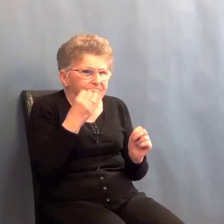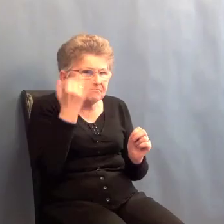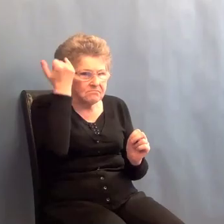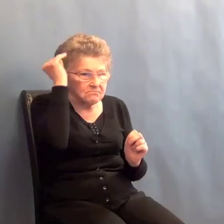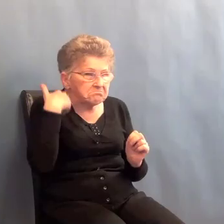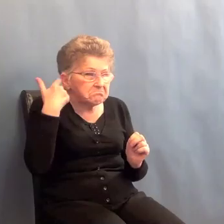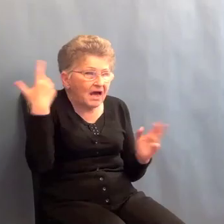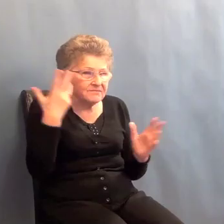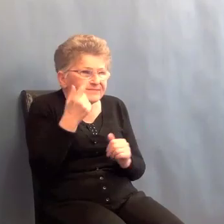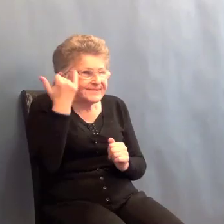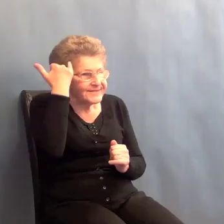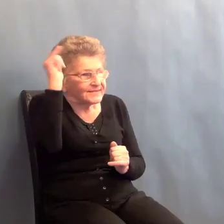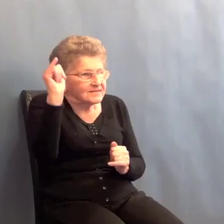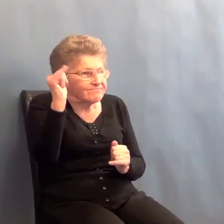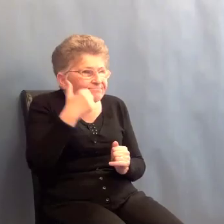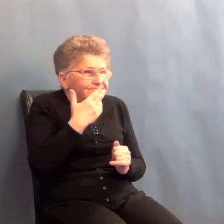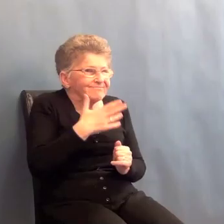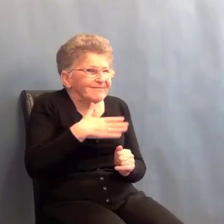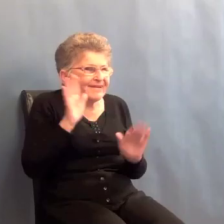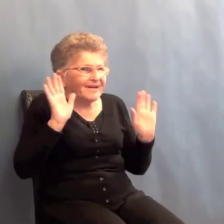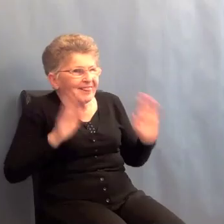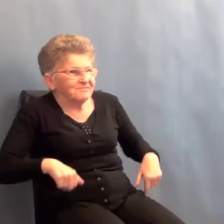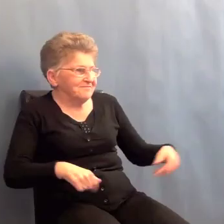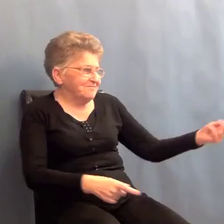Nie słyszał alarmu, popełnił błąd, paląc papierosy. E tam.